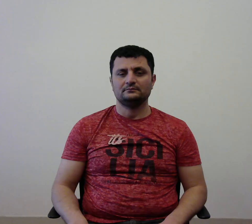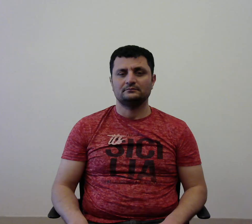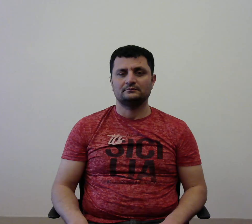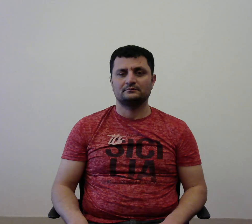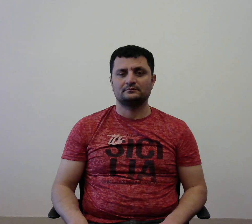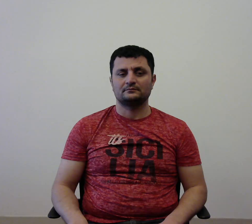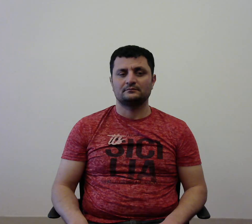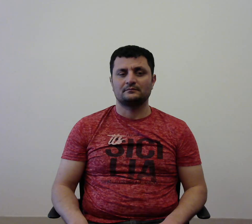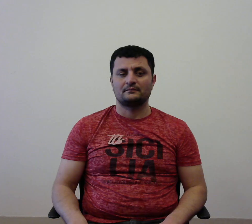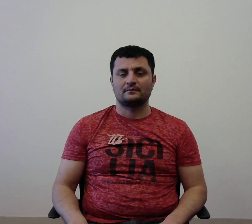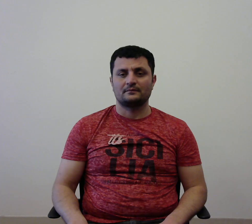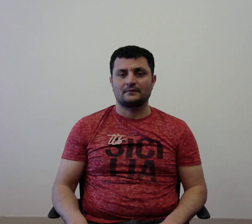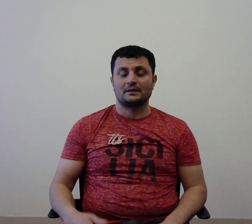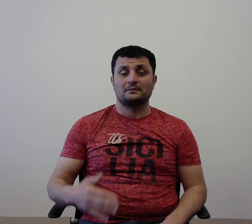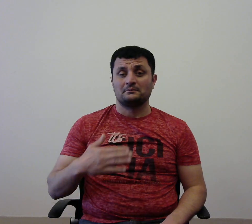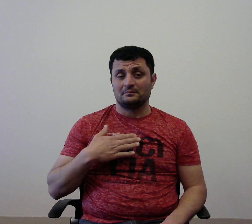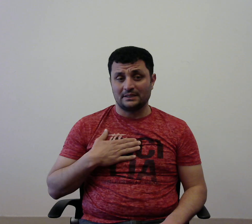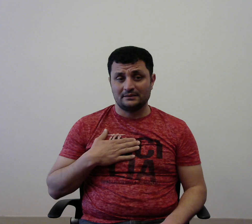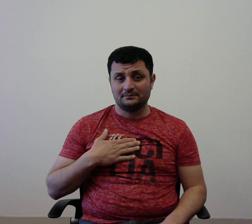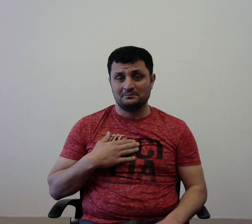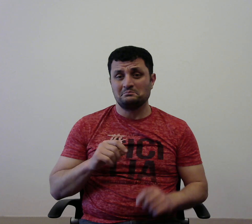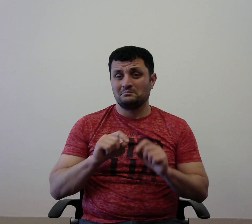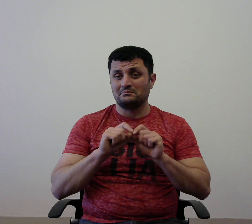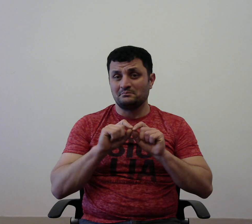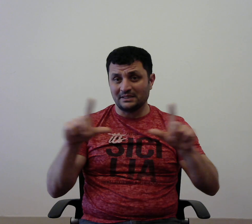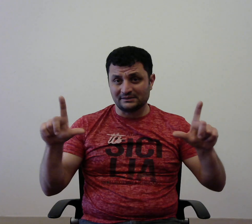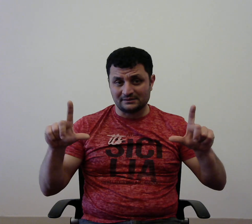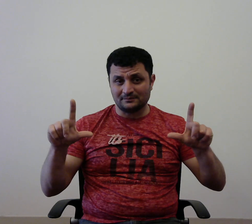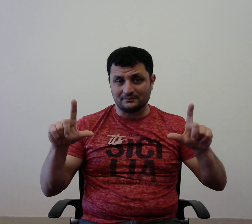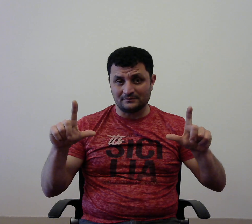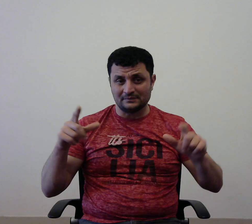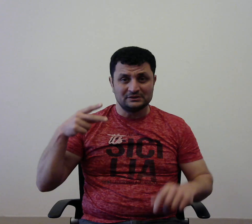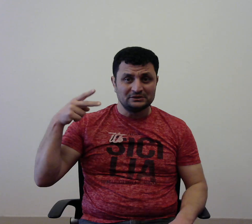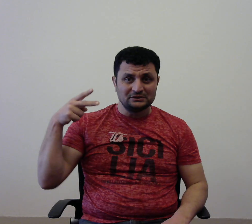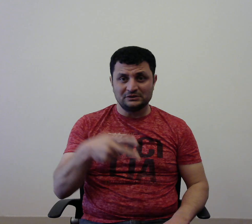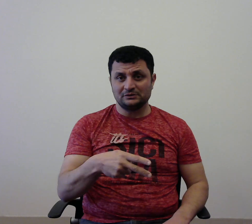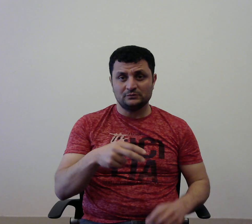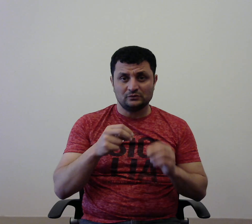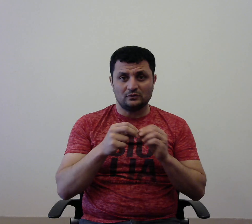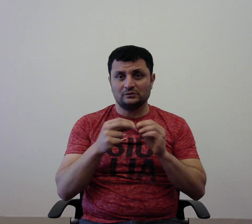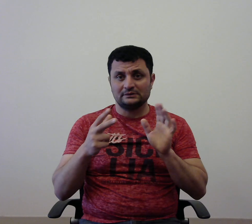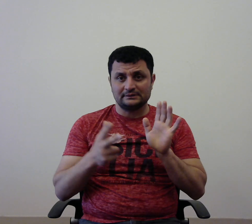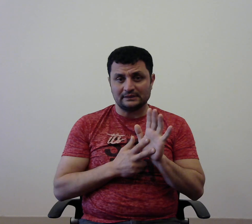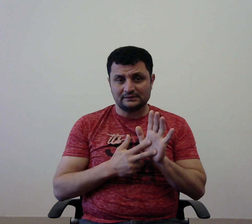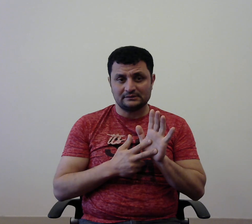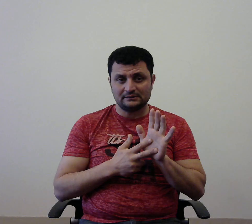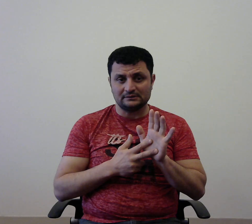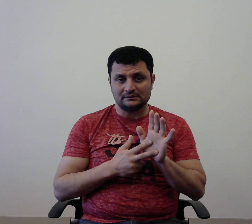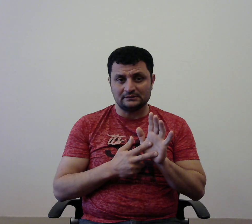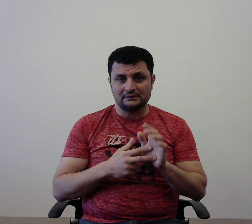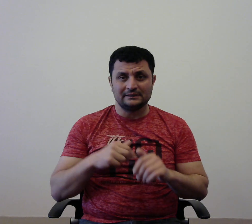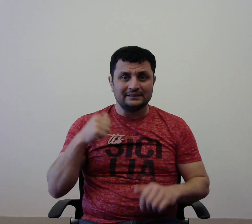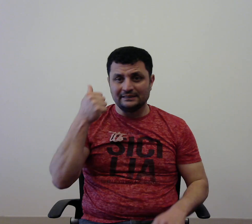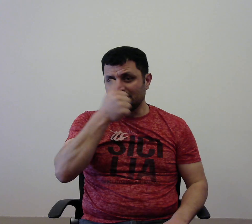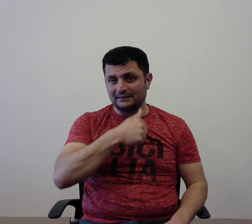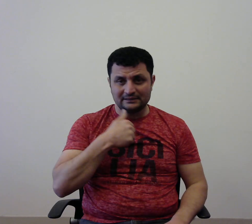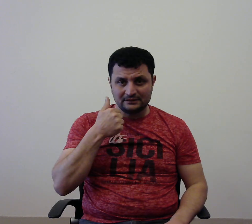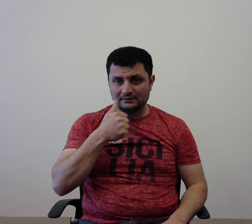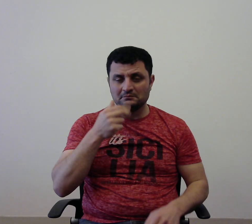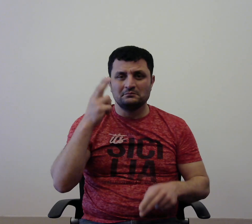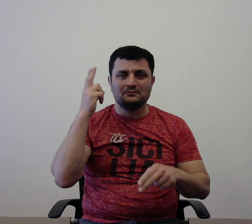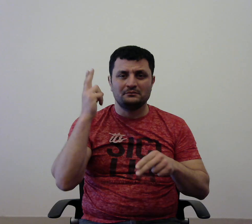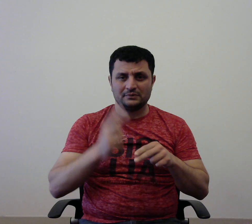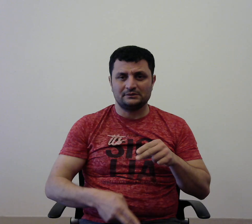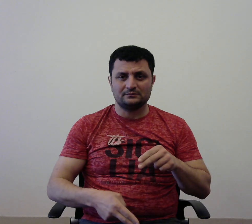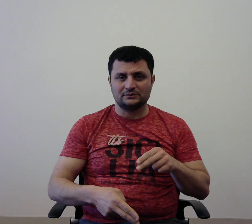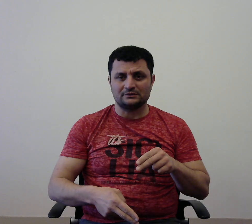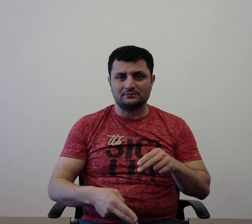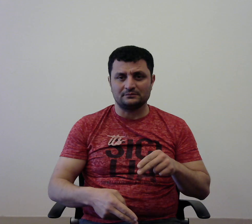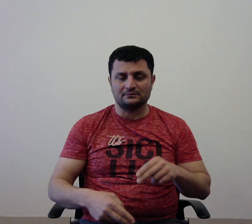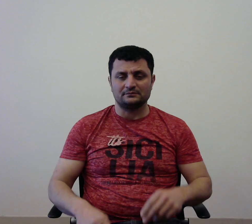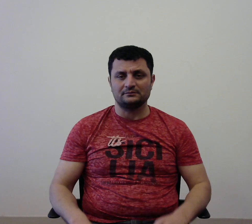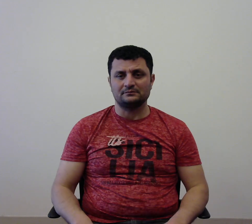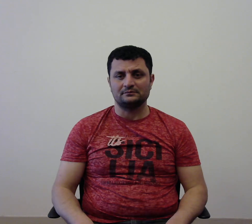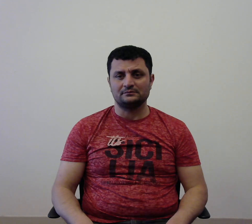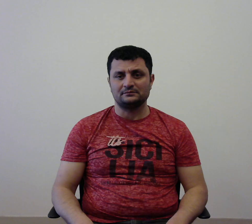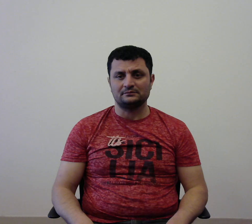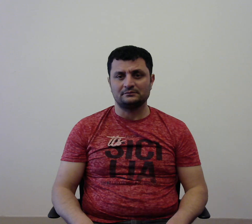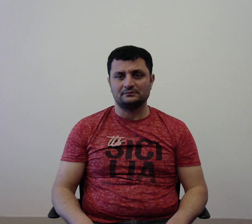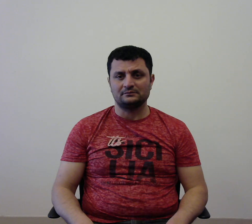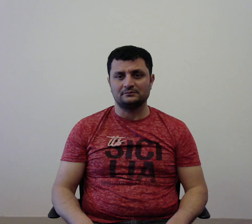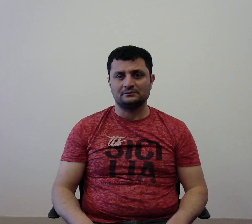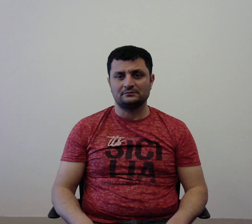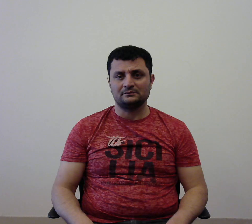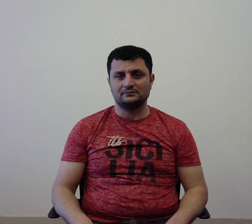Mən məktəbi 2018-ci ildə bitirmişəm